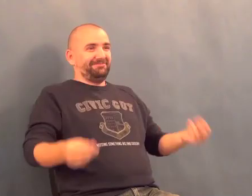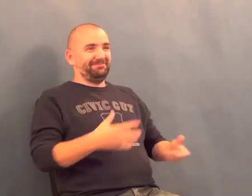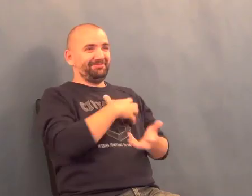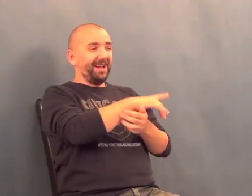Oni byli wystraszeni.